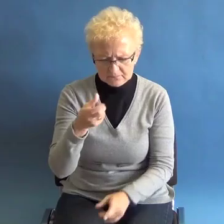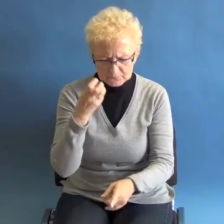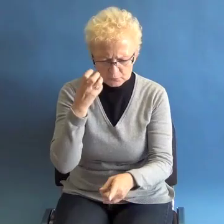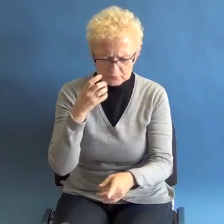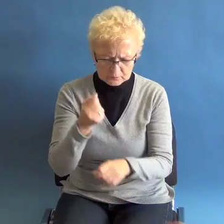Pomarańczowe.